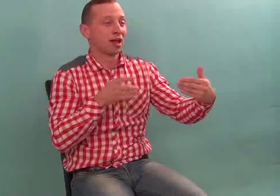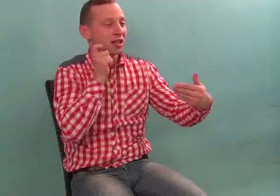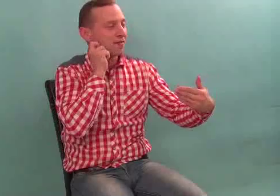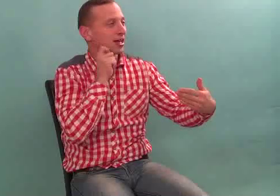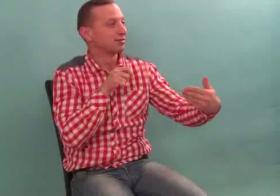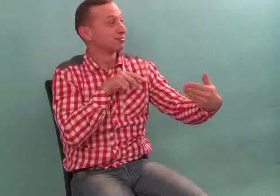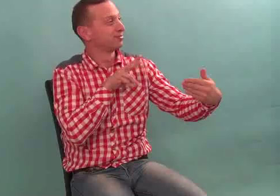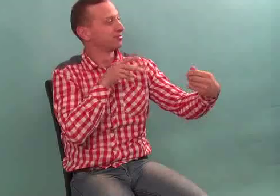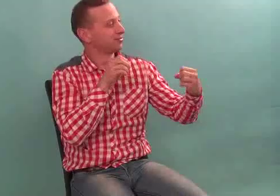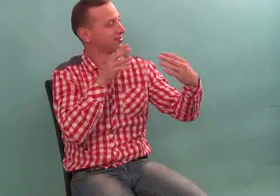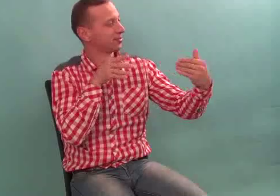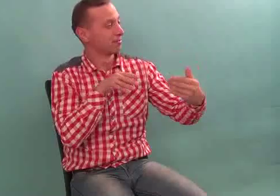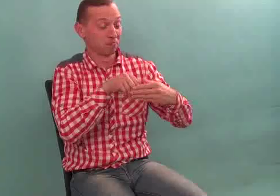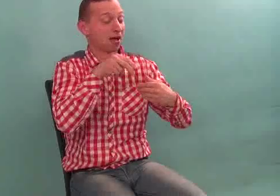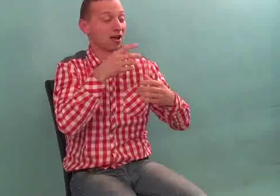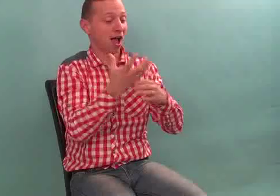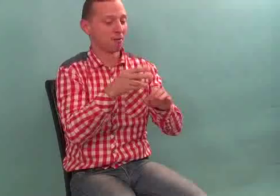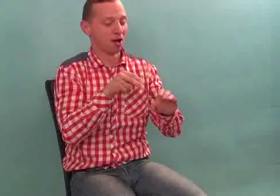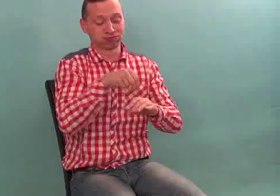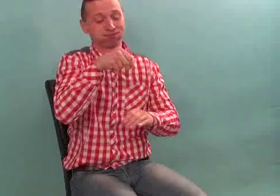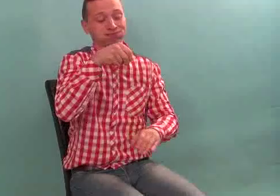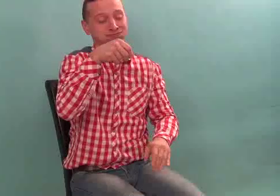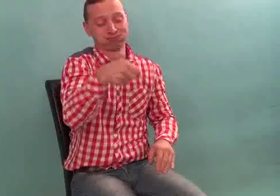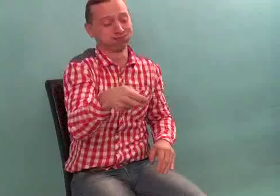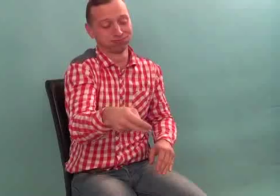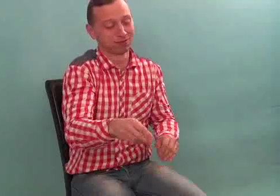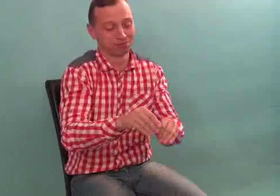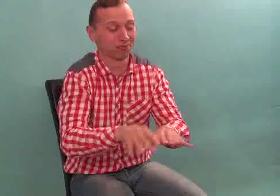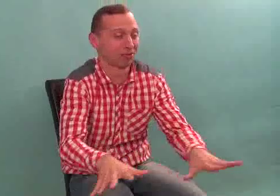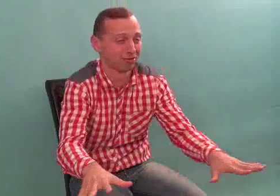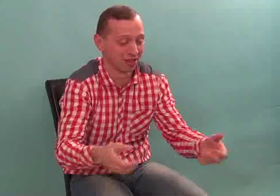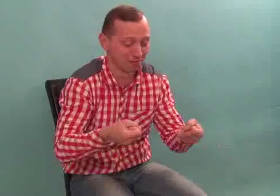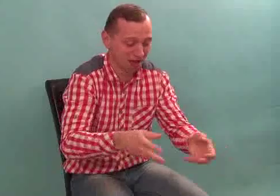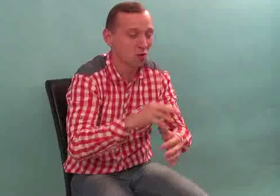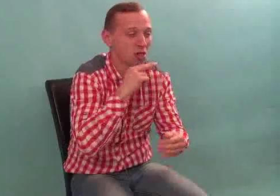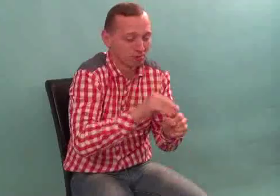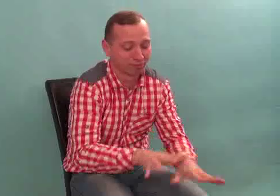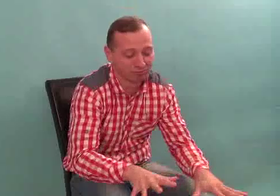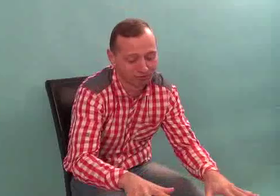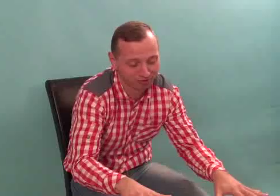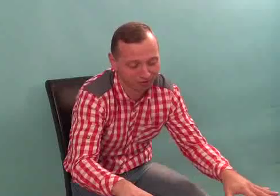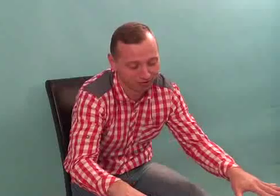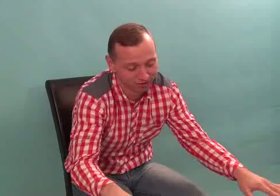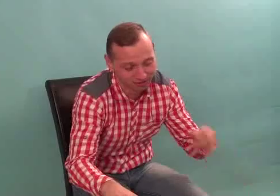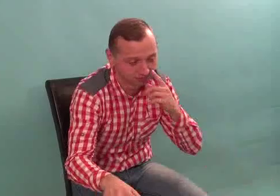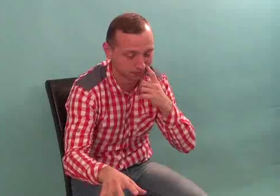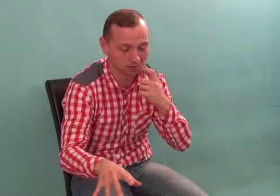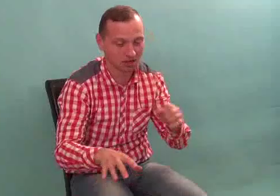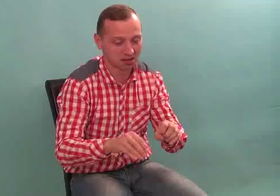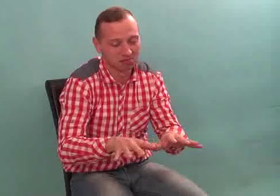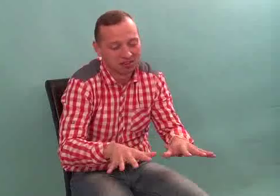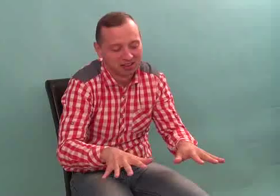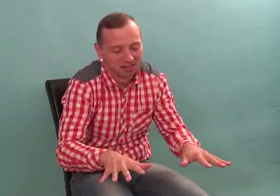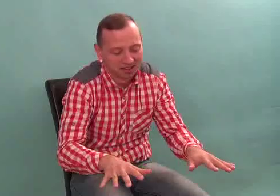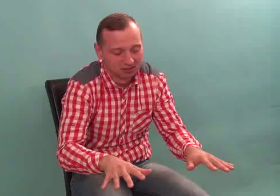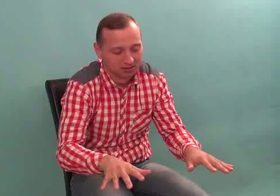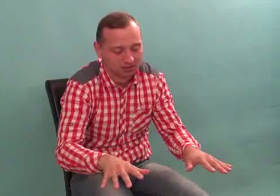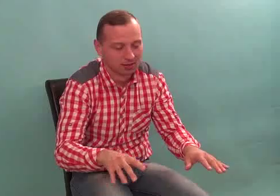Dziewczyna jedzie z naprzeciwka, rowerzysta patrzy na nią, ale nie zauważył na ziemi kamienia, więc najechał na niego i się przewrócił, wszystkie gruszki się rozsypały na ziemię.